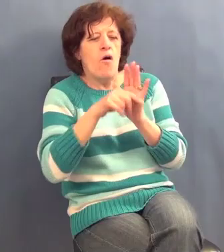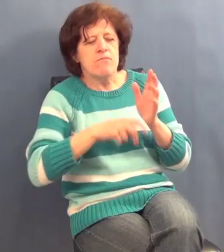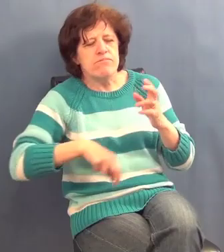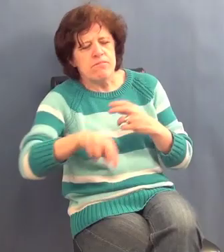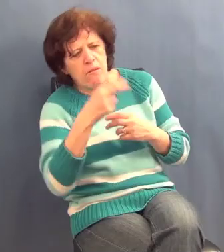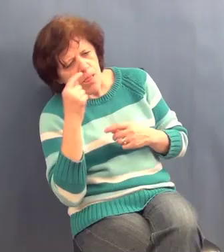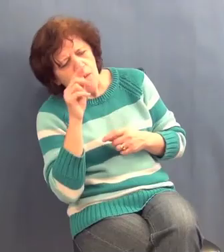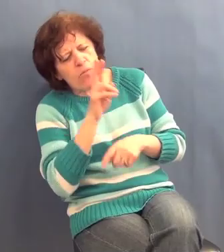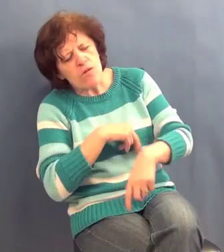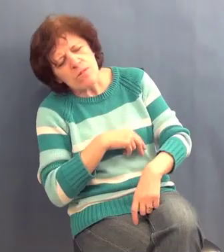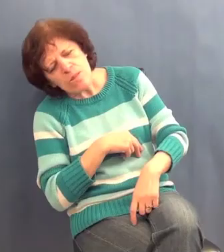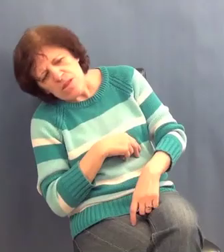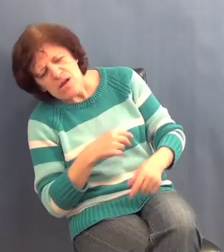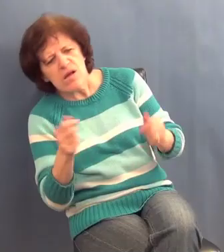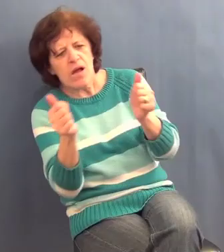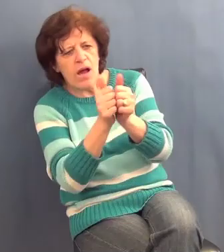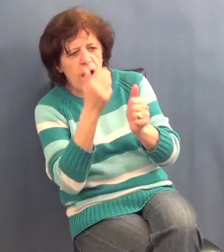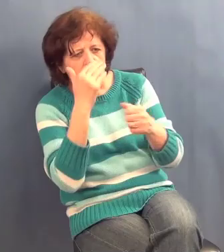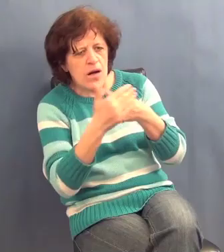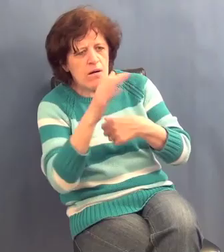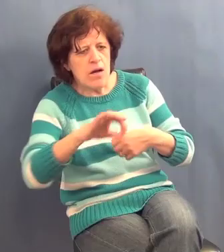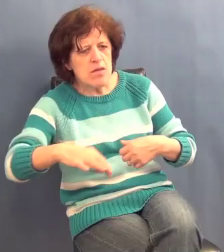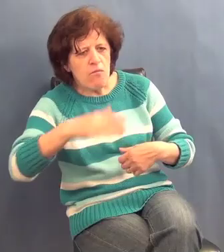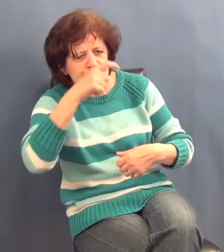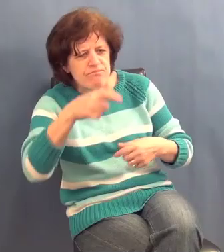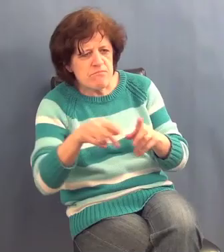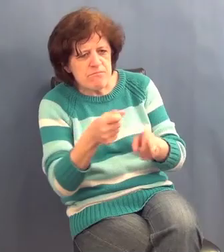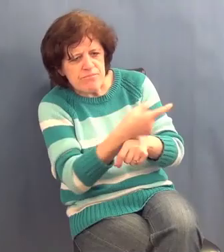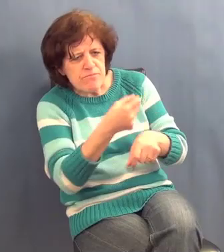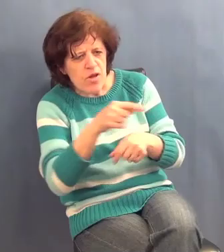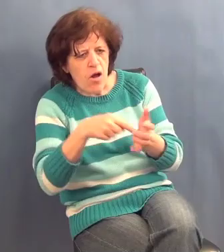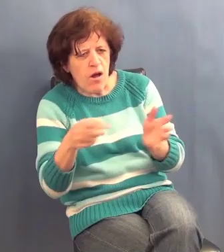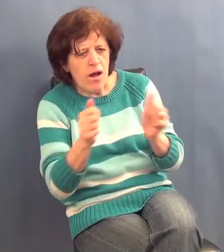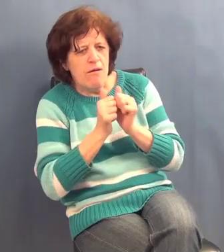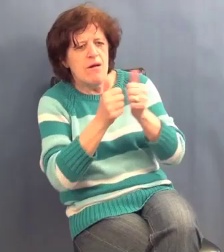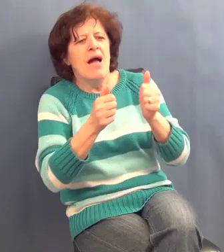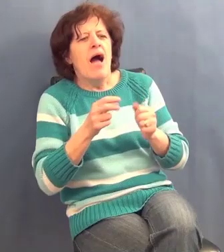Smarkacz razem z Charlie Chaplinem idą sobie i policjant zauważa, że się znają i mały rzucał specjalnie, by tata zarobił.